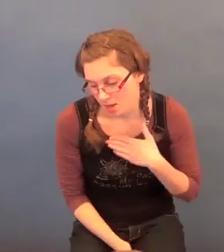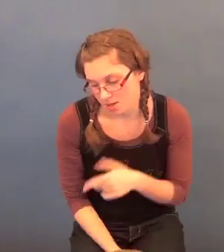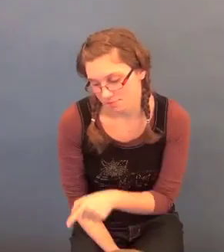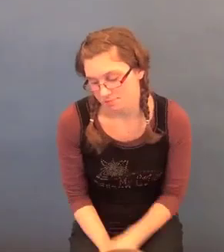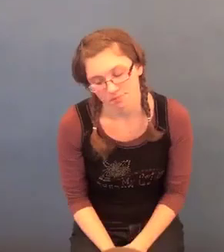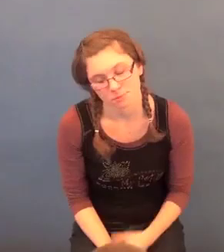Jestem zajęta.